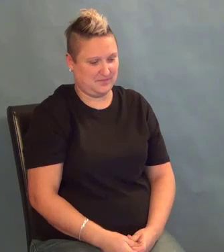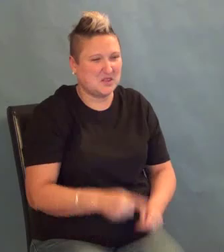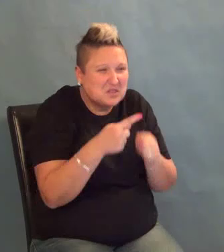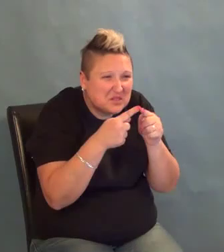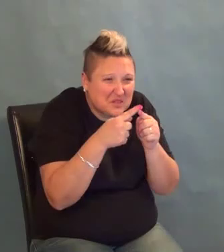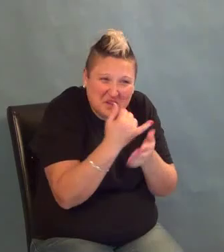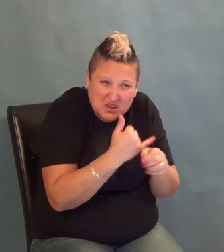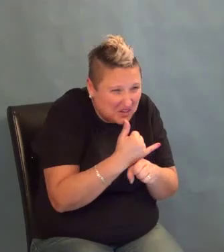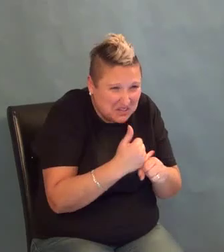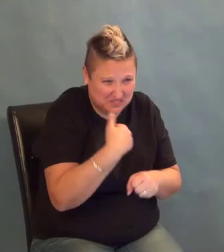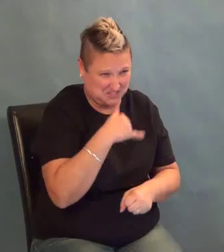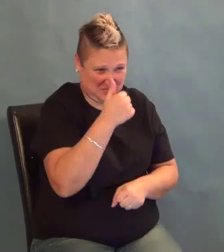Nie możesz na chwilę przyjść na kawę do mnie?